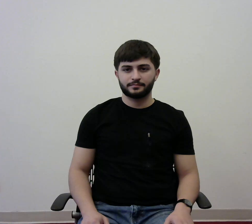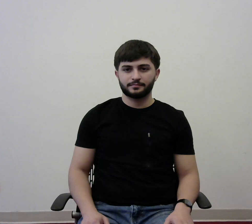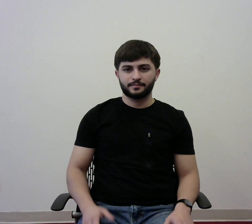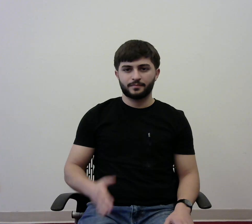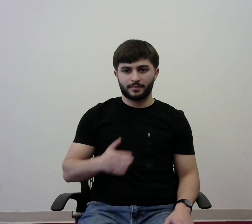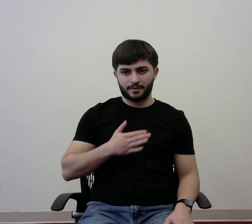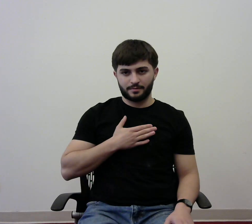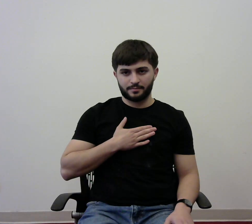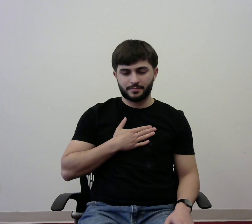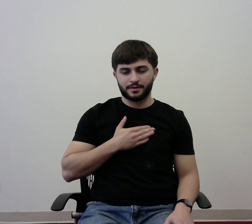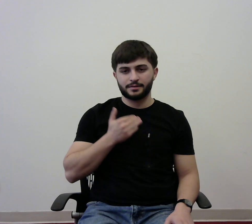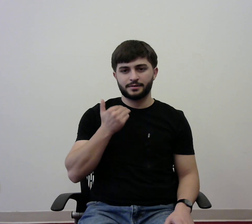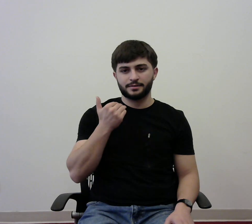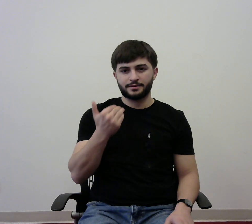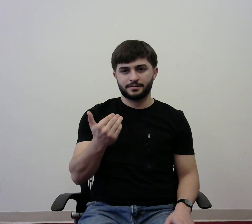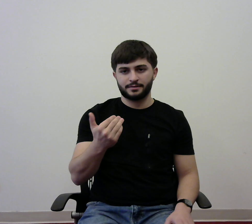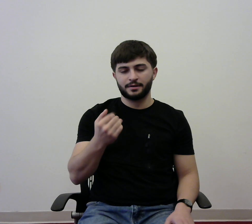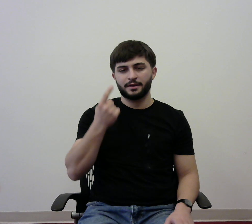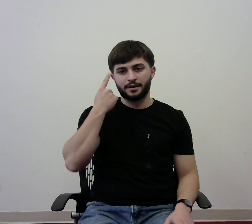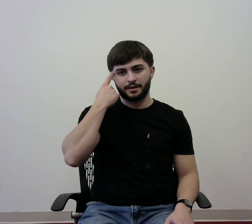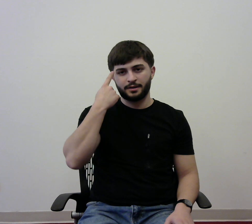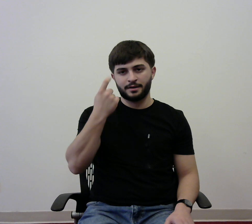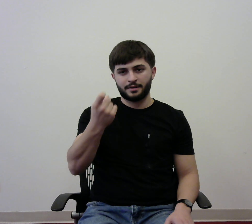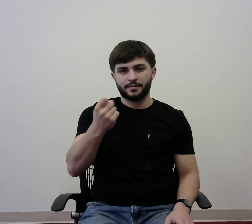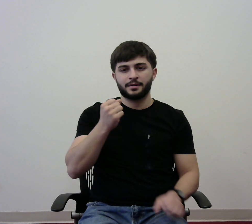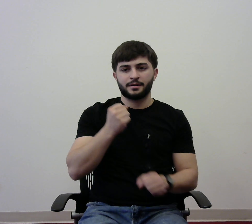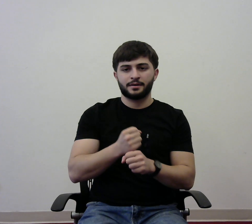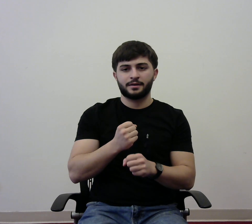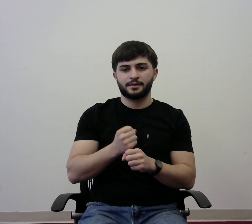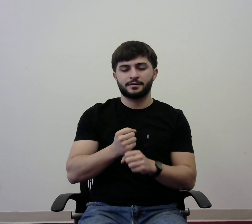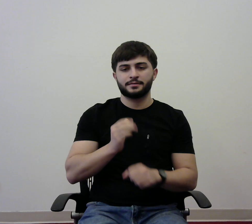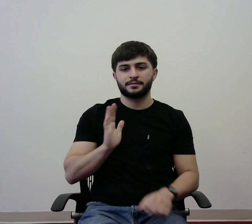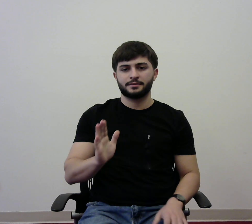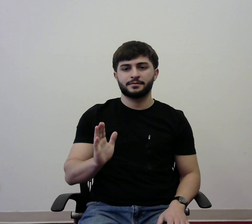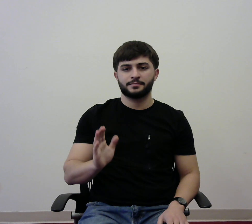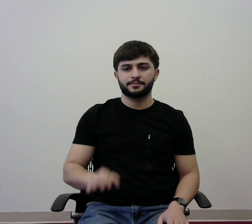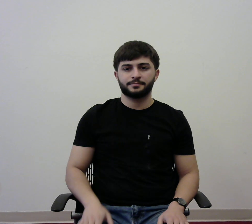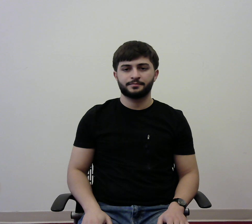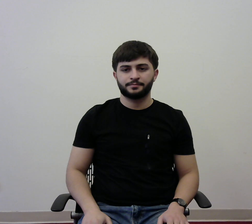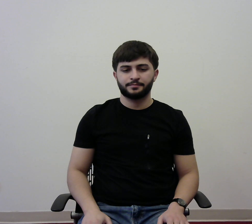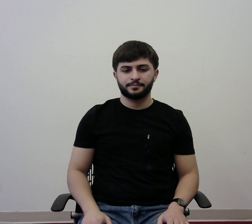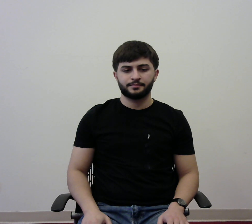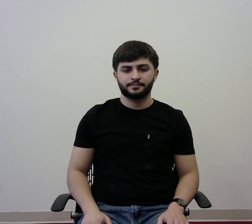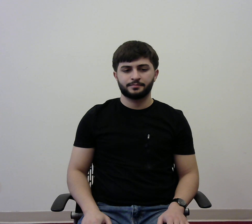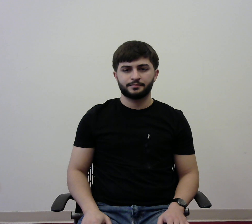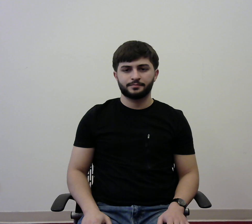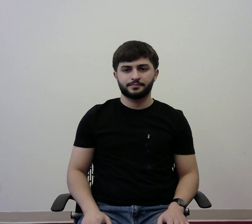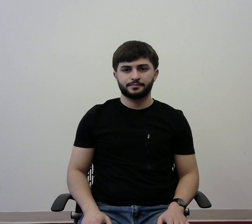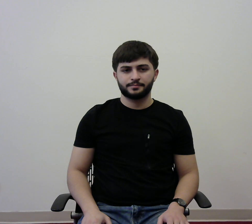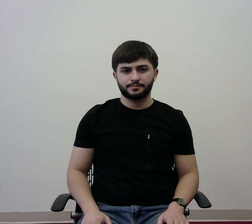Mən sizə xəbər edəcəyəm